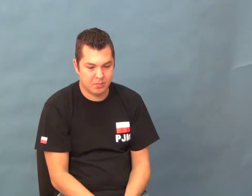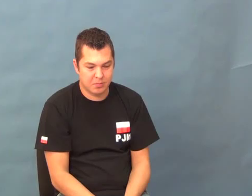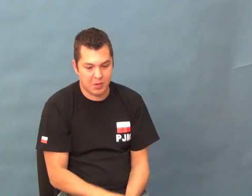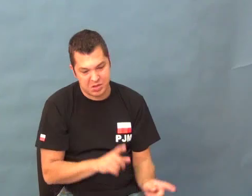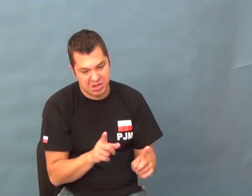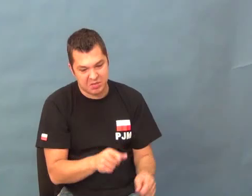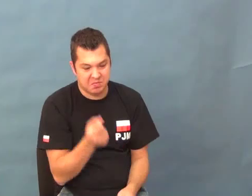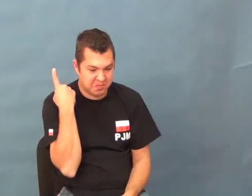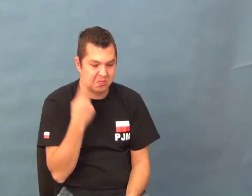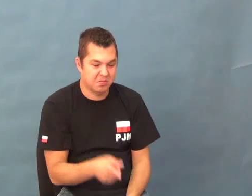Dziwny znak.